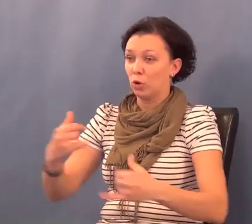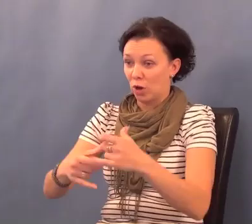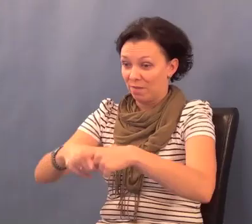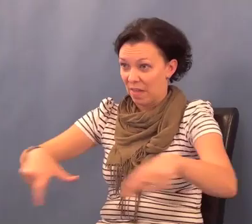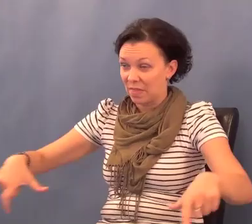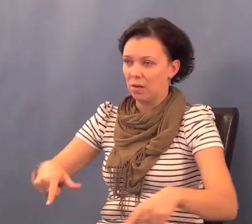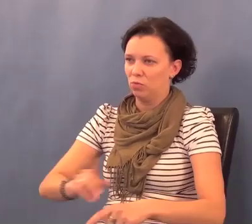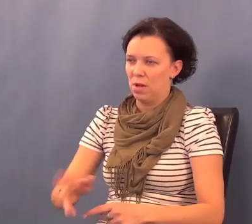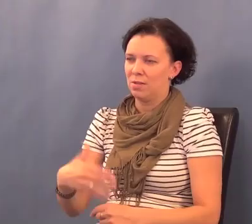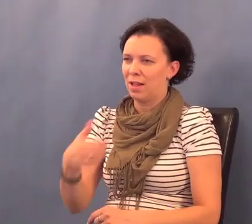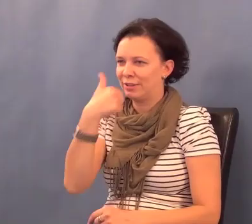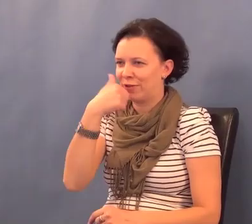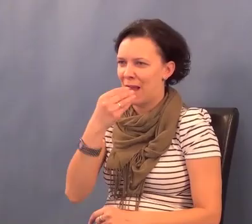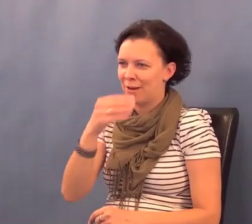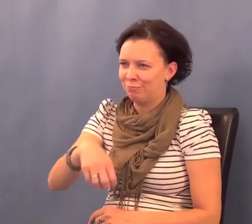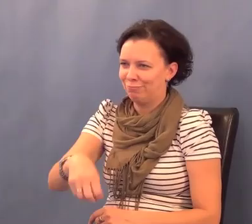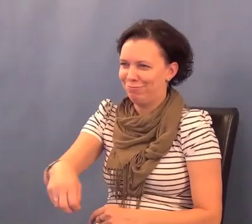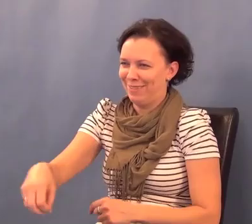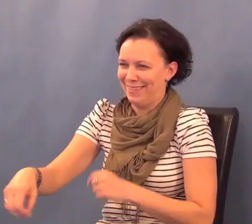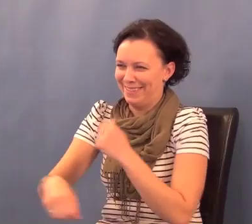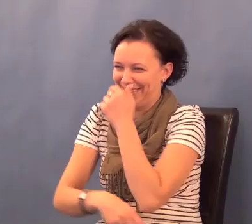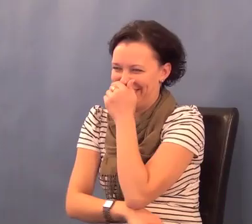Jeżeli jest wanna, to nie jest dla ludzi tylko dla świń, które z niej jedzą.